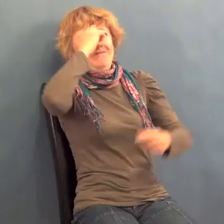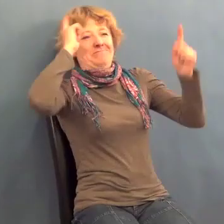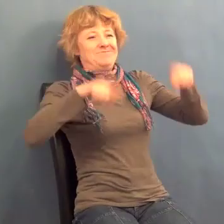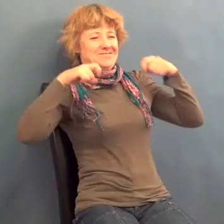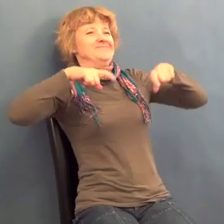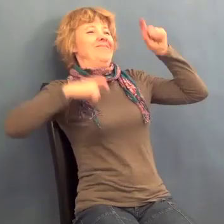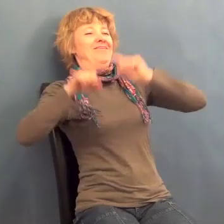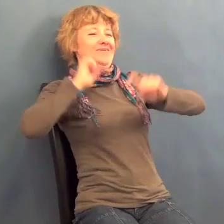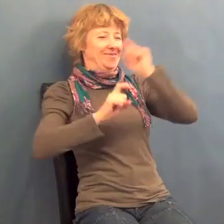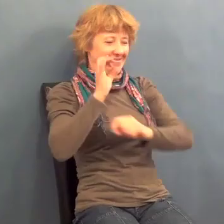Kot jest opluty wodą i cofa się.